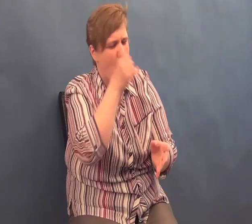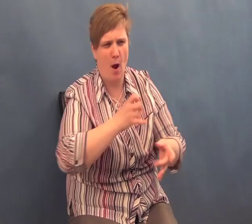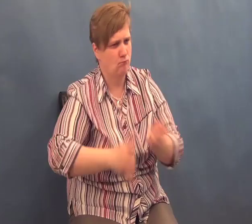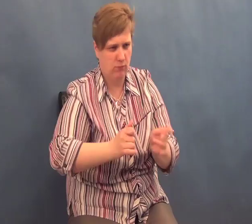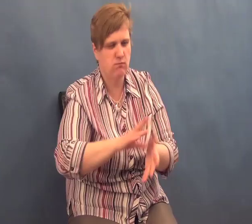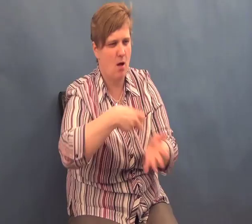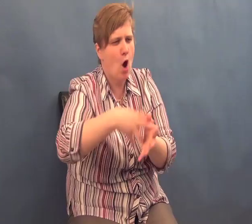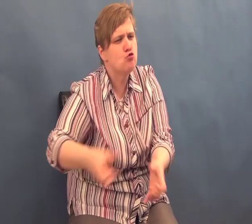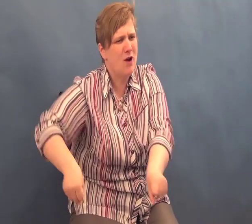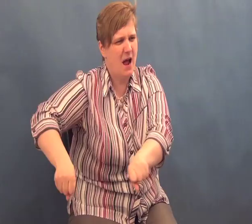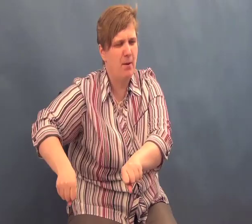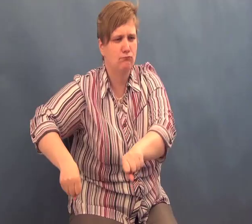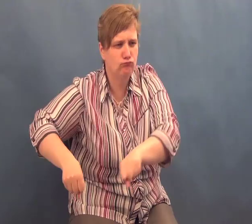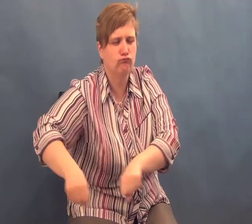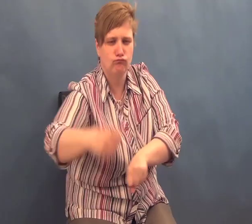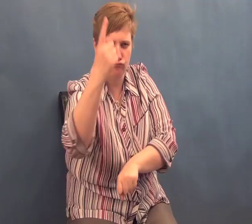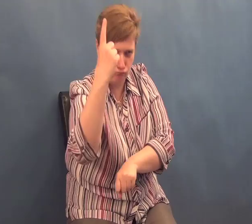Idzie trzymając rower i odchodzi.